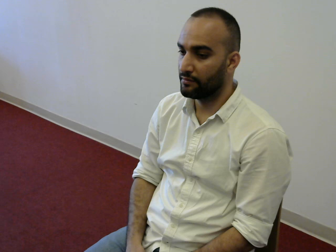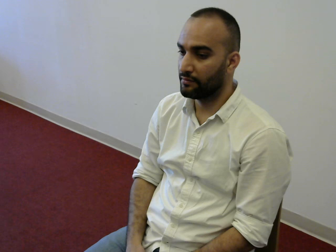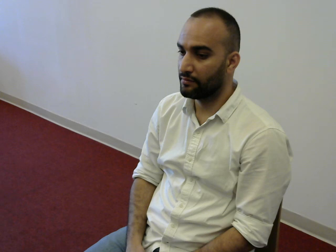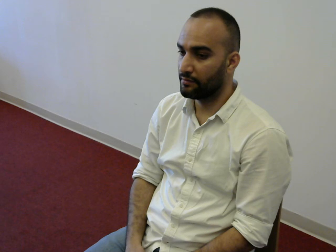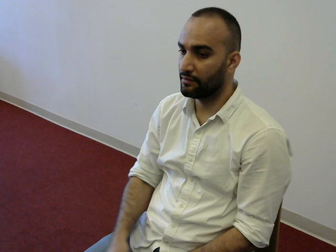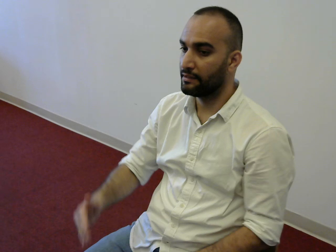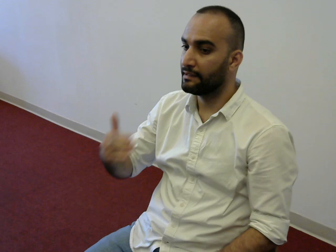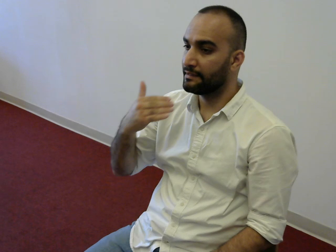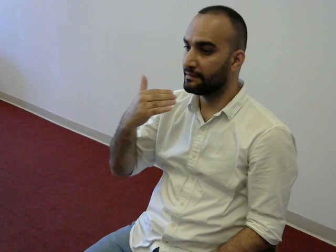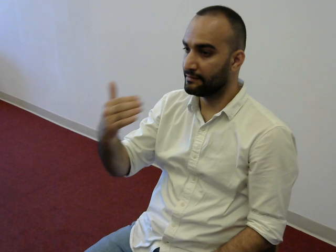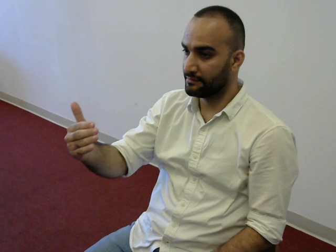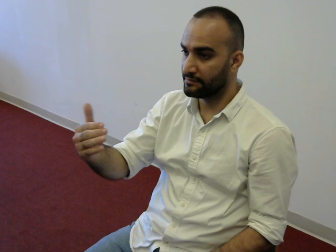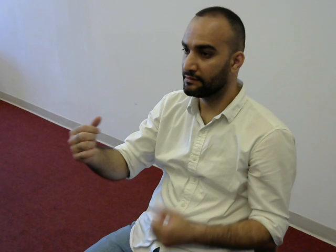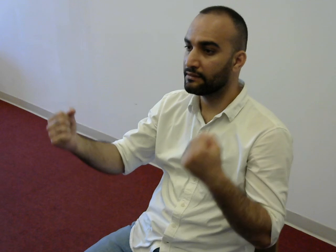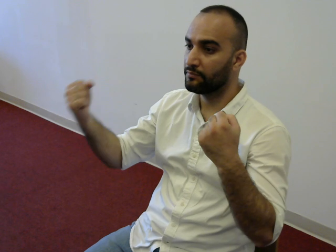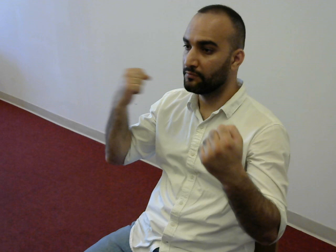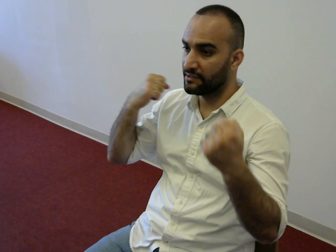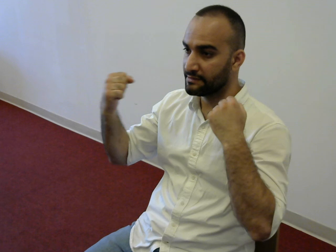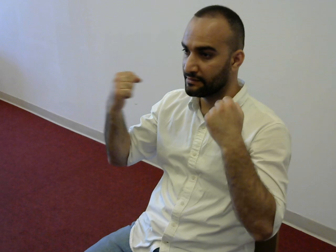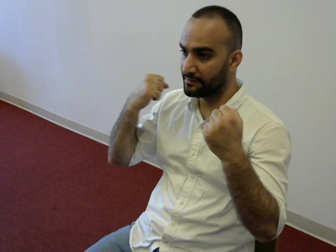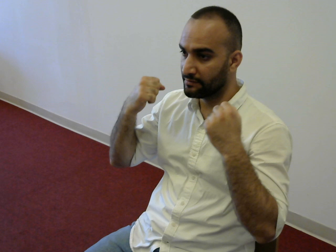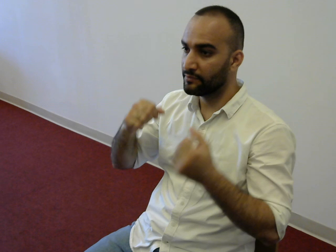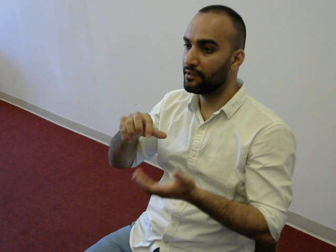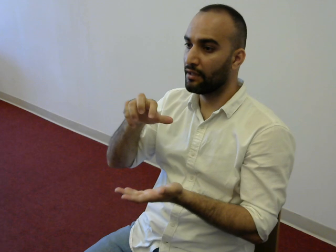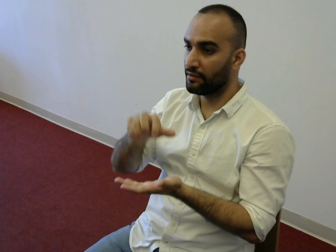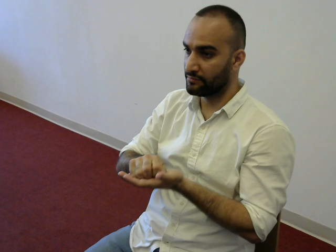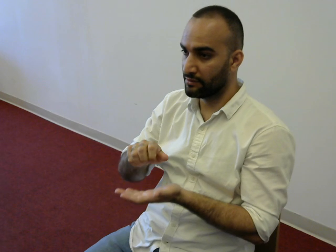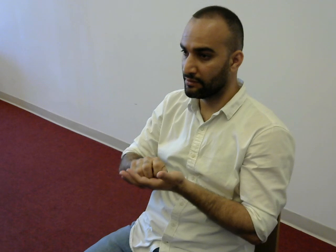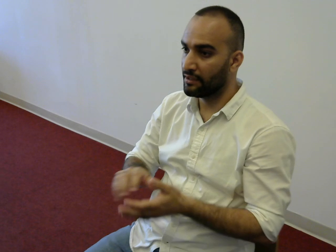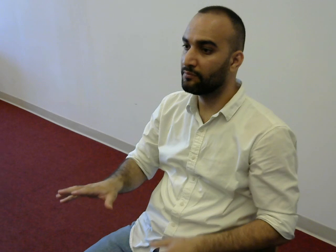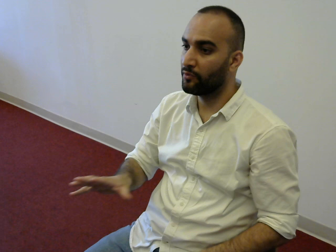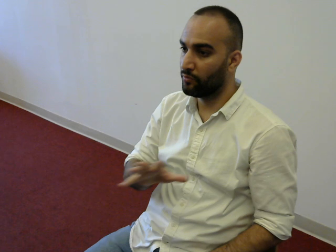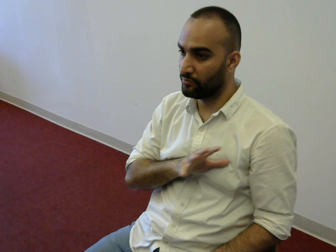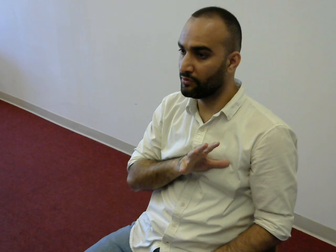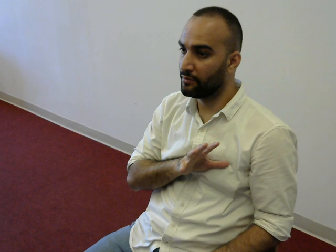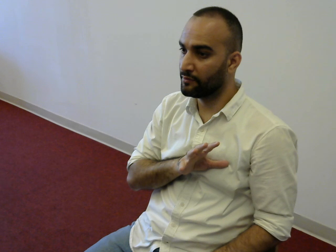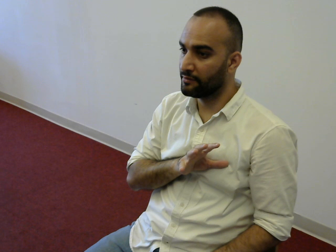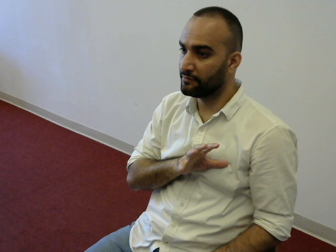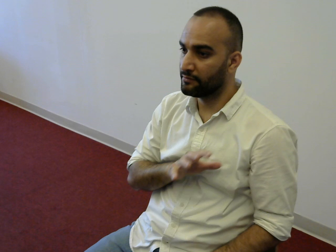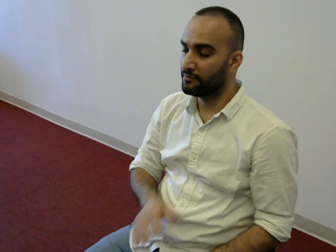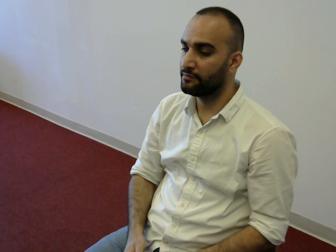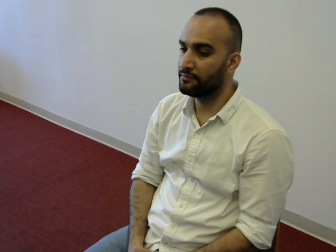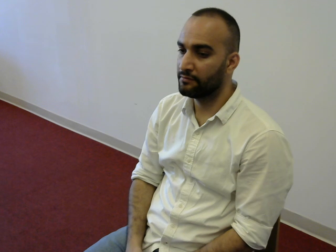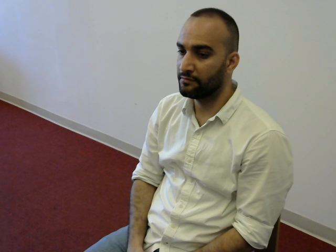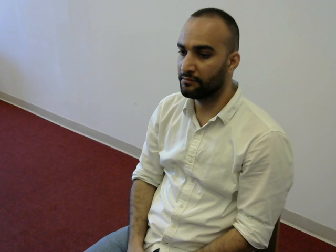Siz idmanla məşğul olursunuzmu?